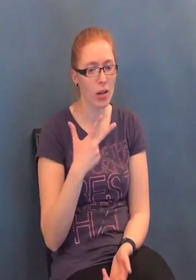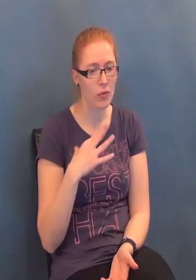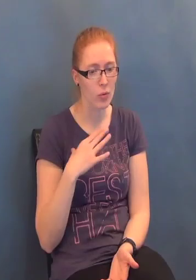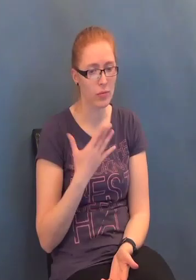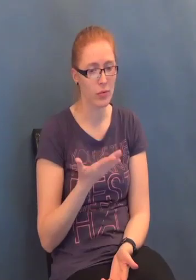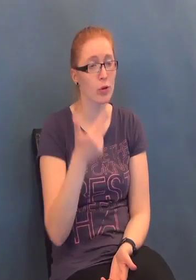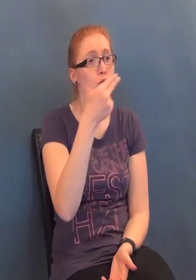A kiedy masz wolne?